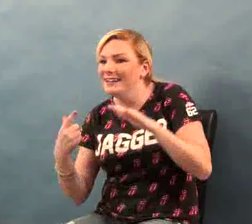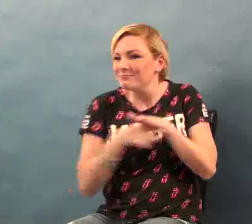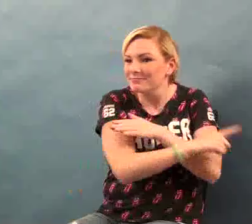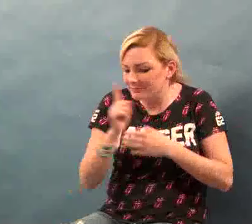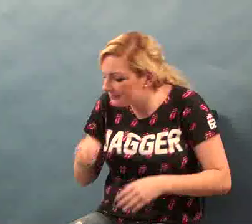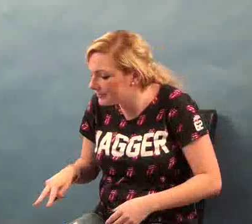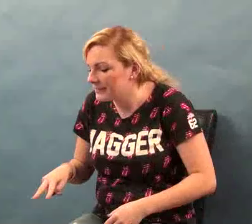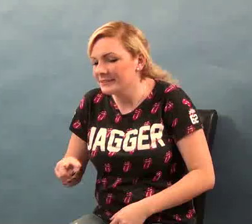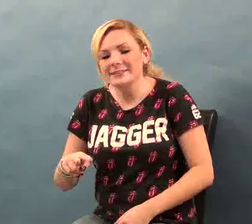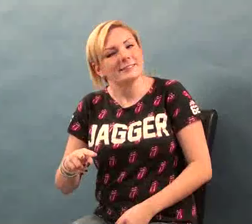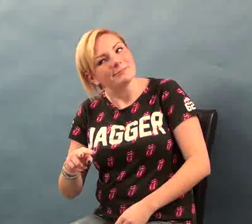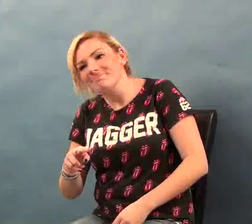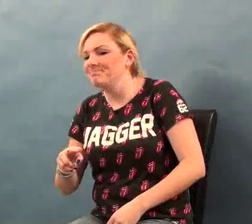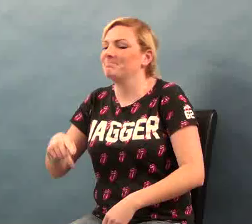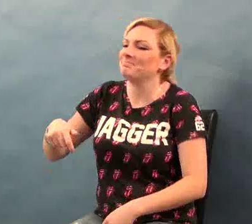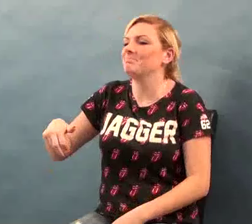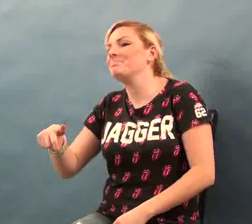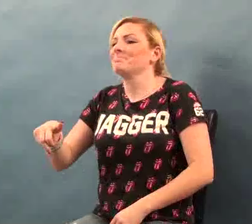Mężczyzna spogląda za nim, kręci głową i idzie dalej.